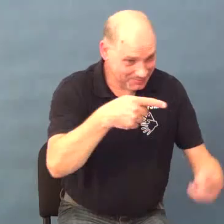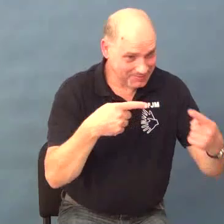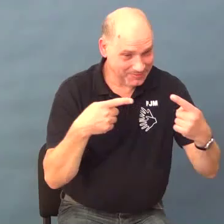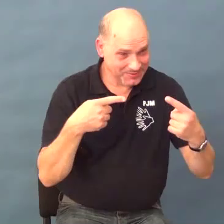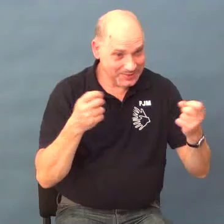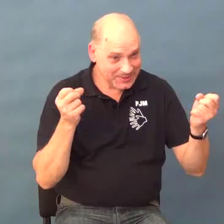Kino?